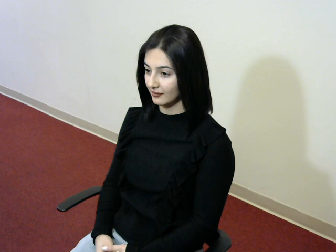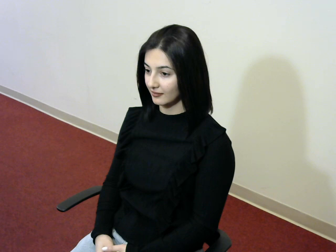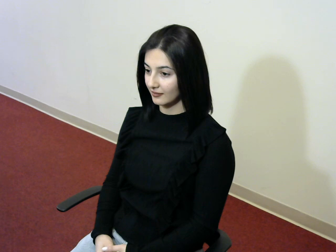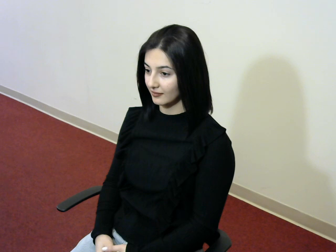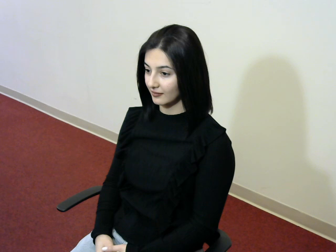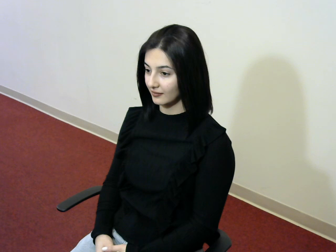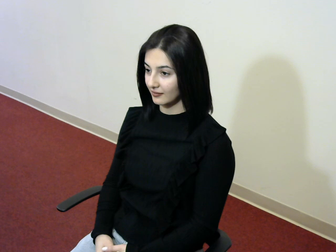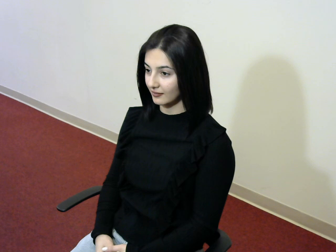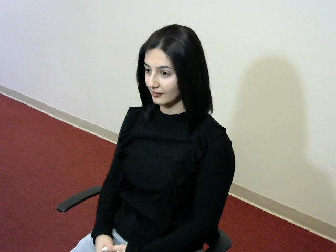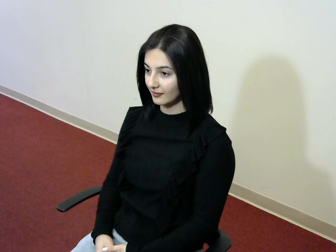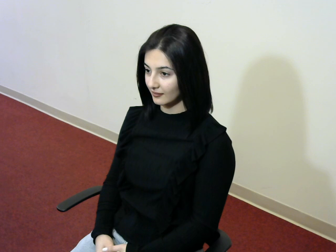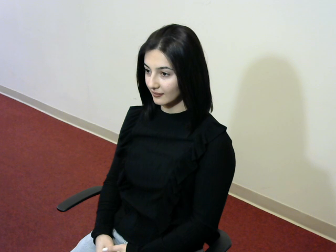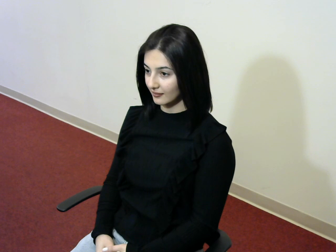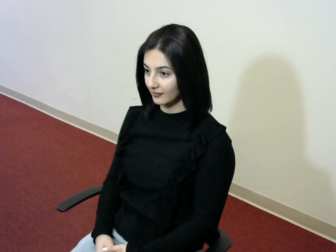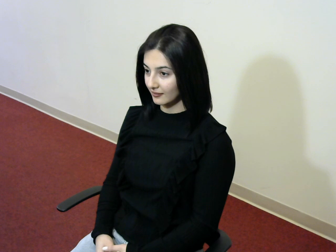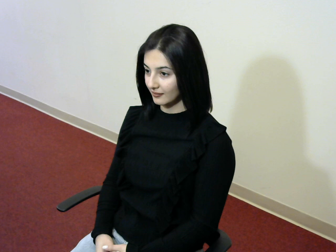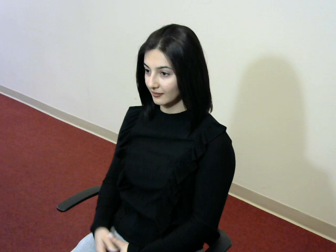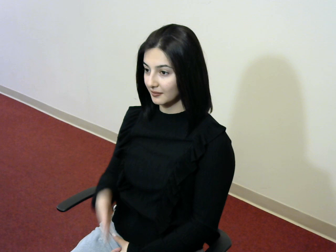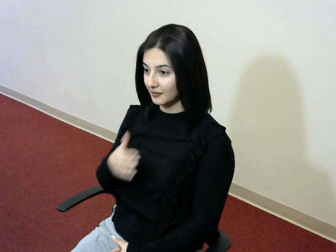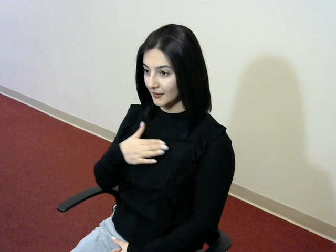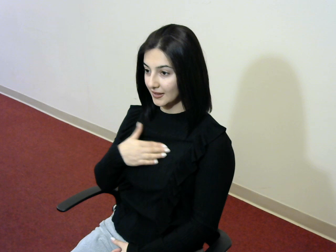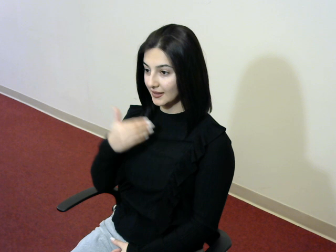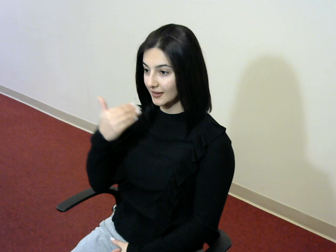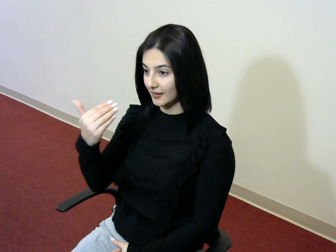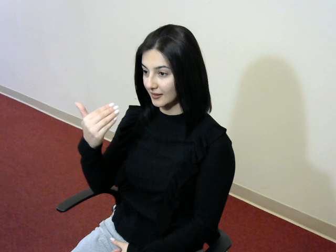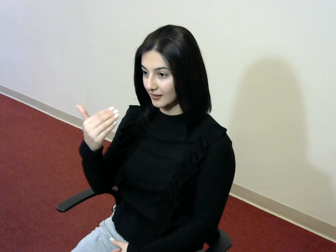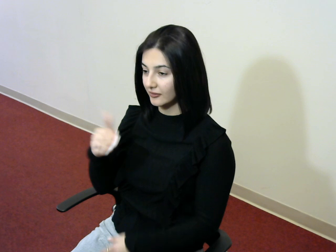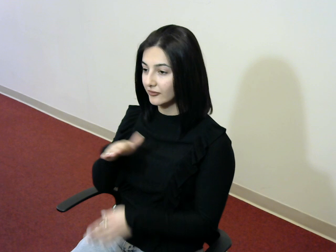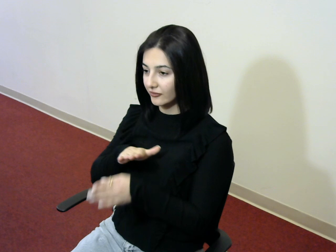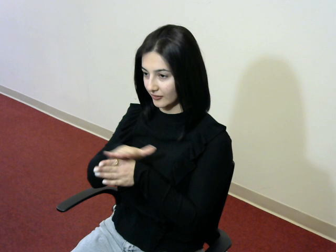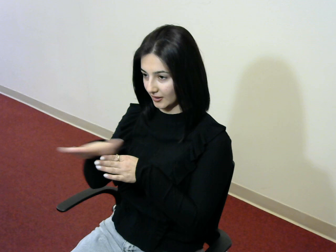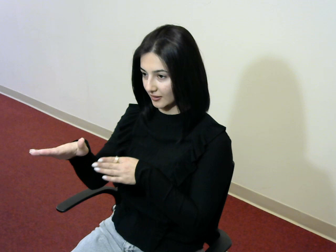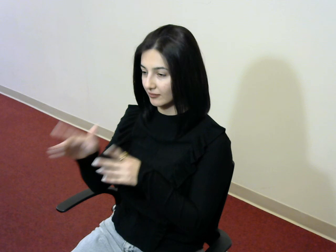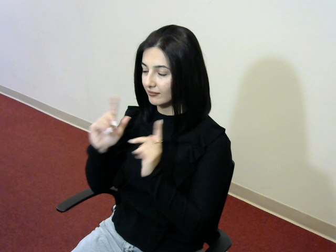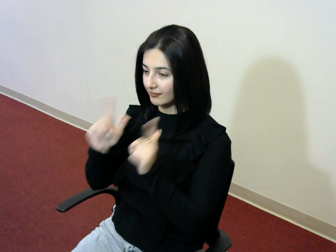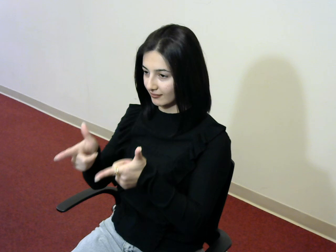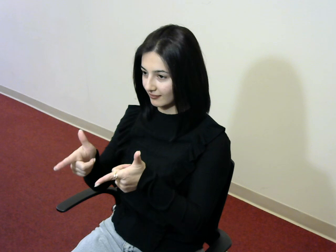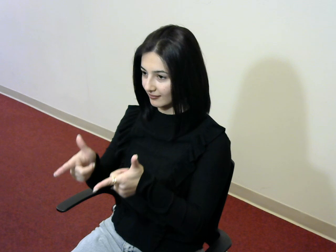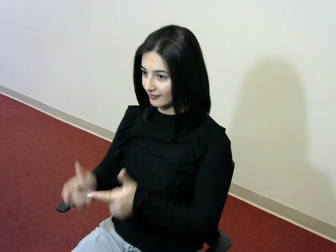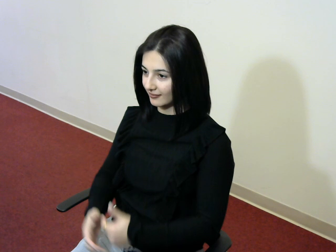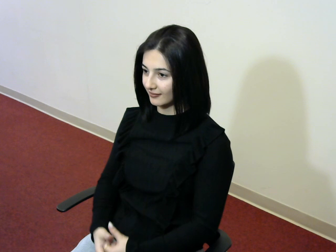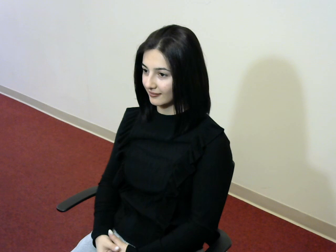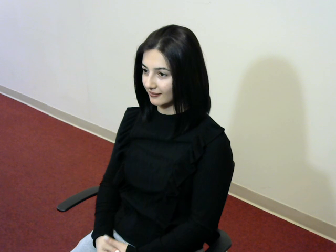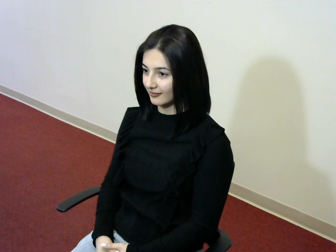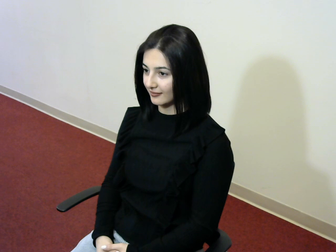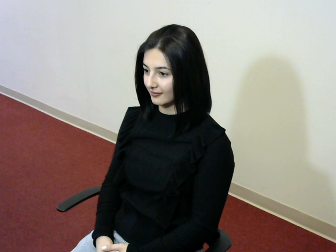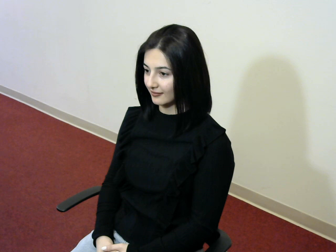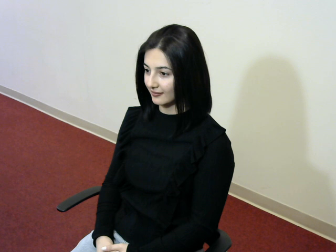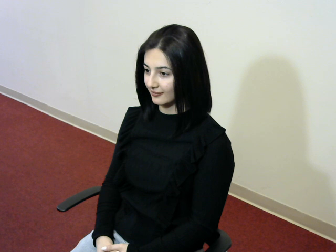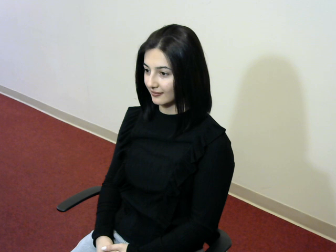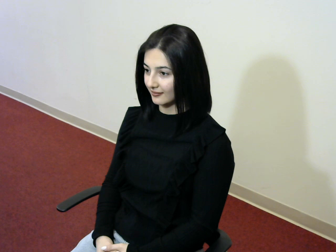Mən sizinlə tamamilə razıyam